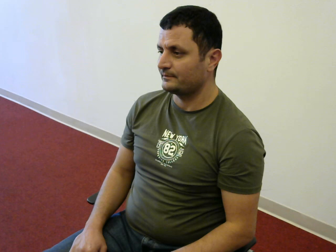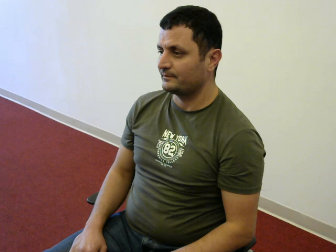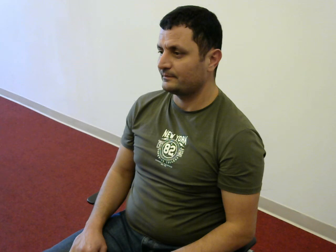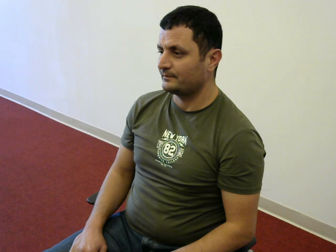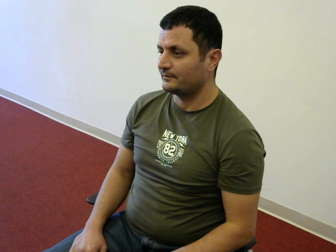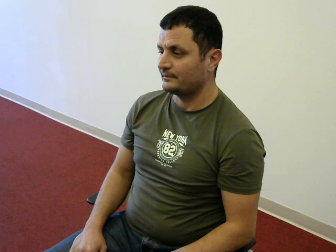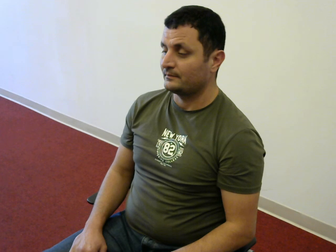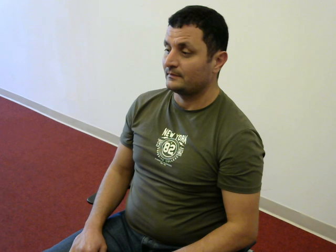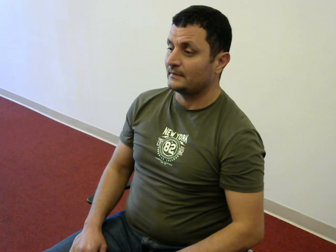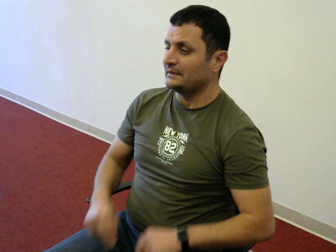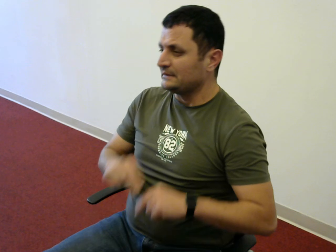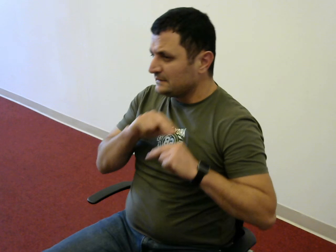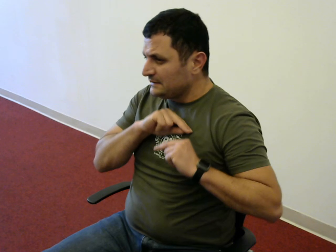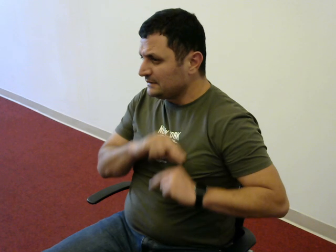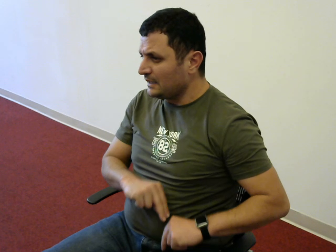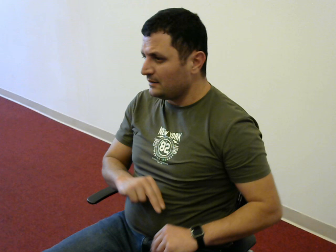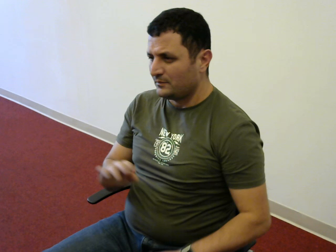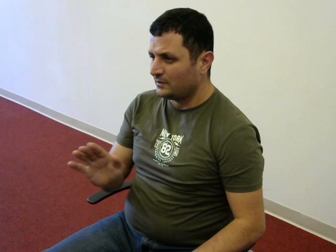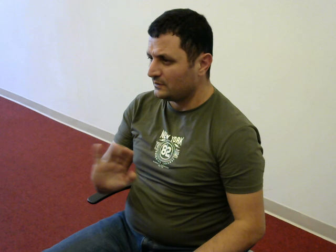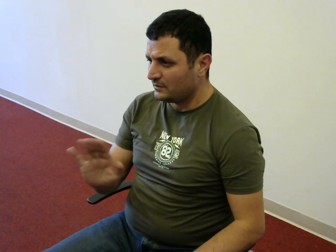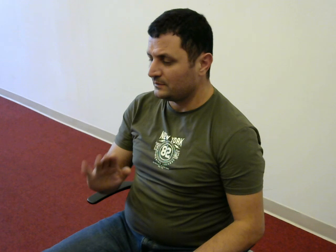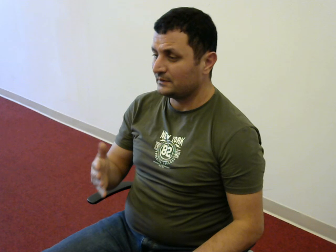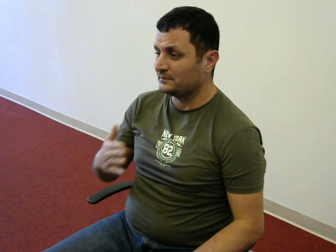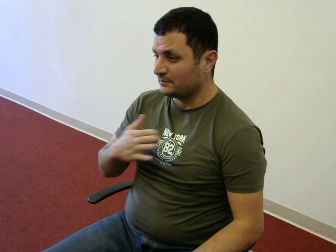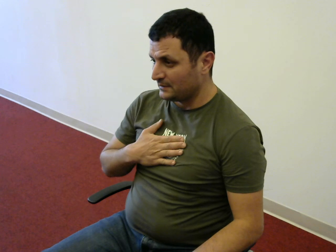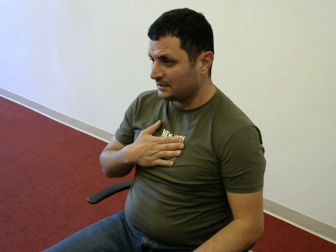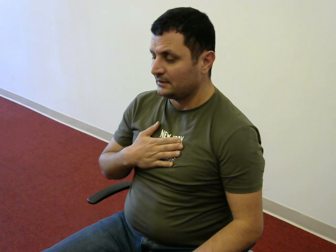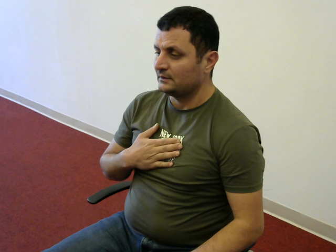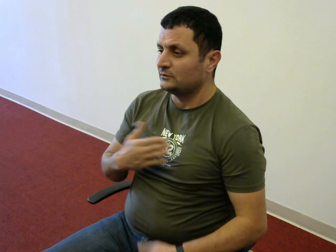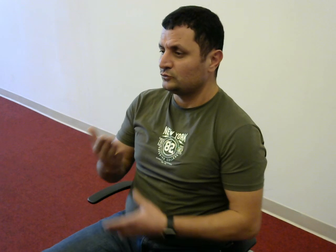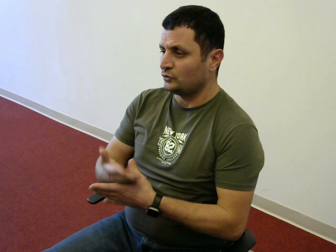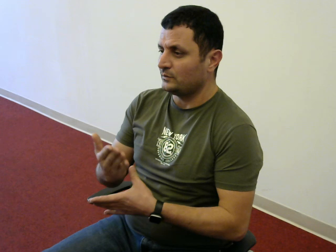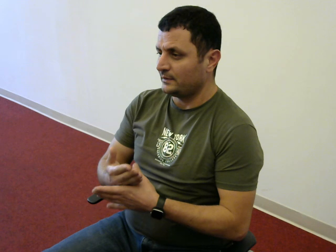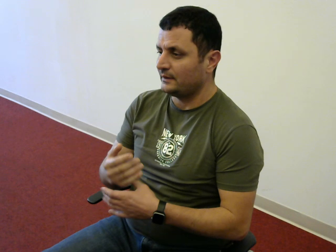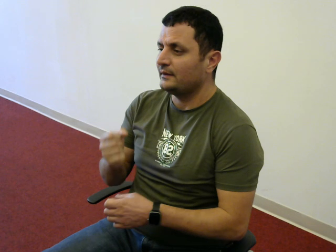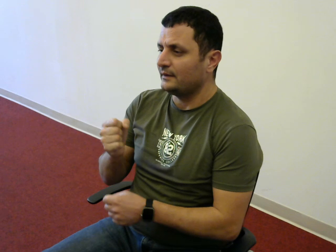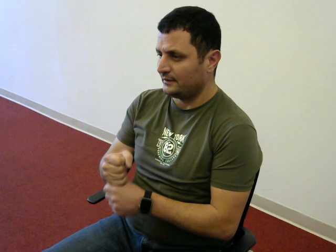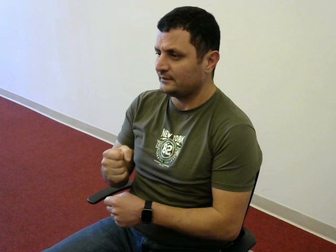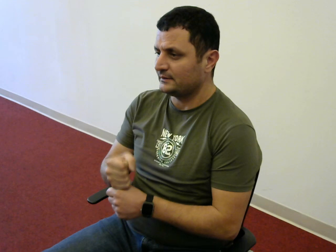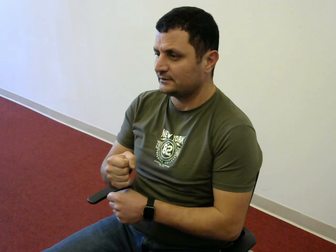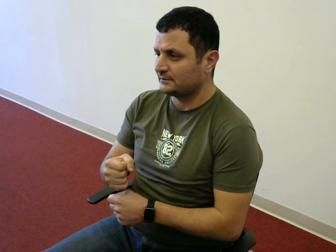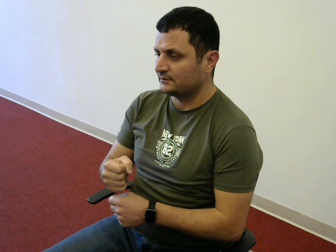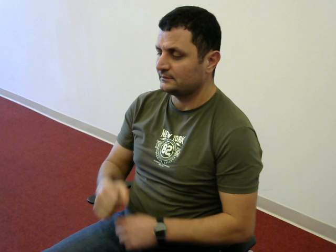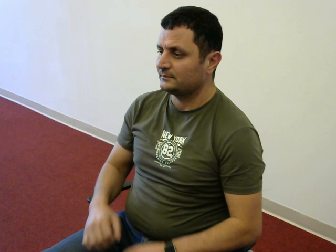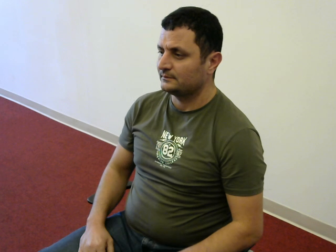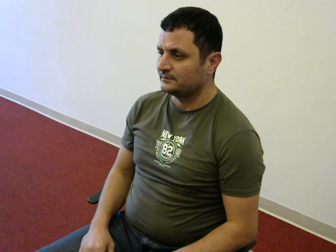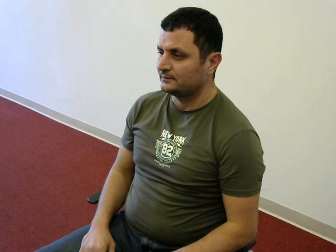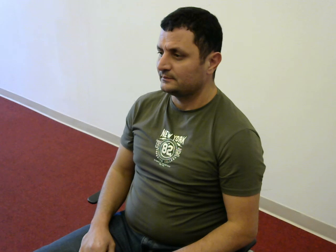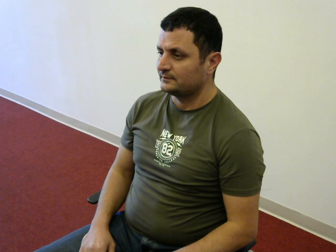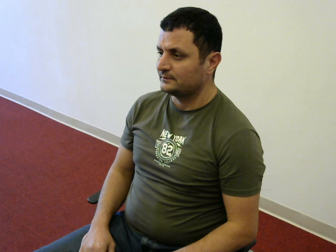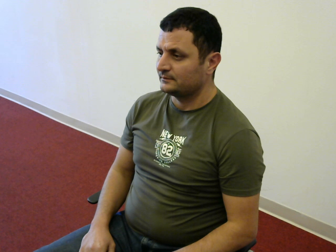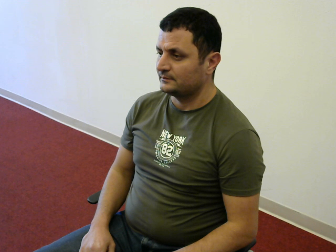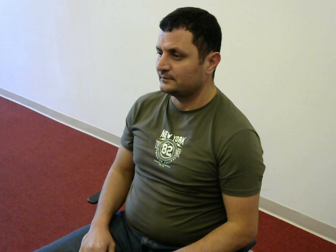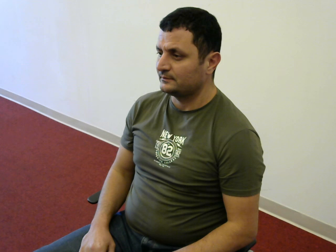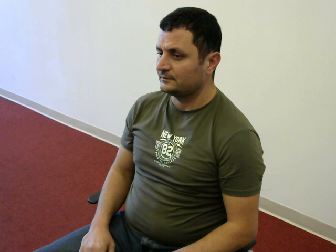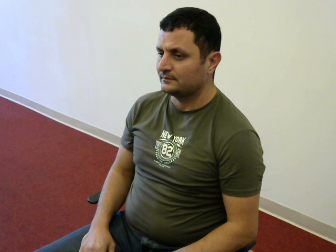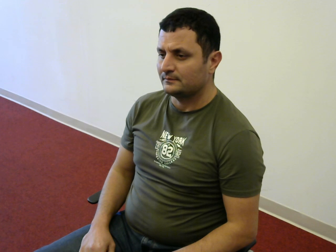Zəhmət olmasa, mənə kömək edin